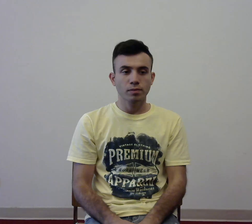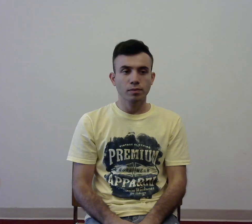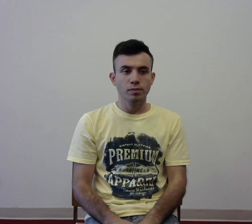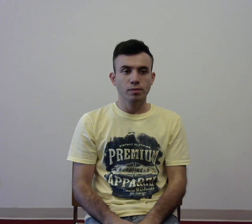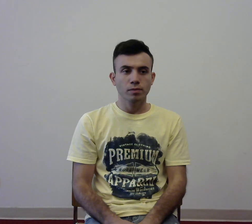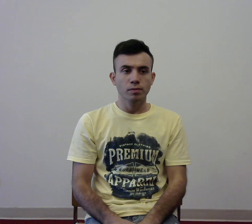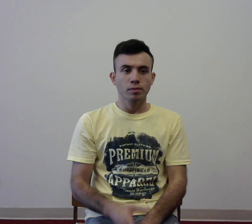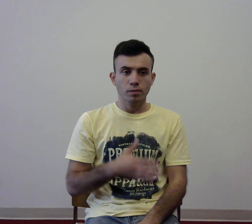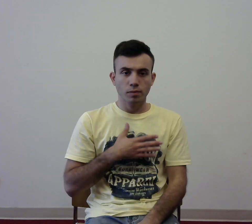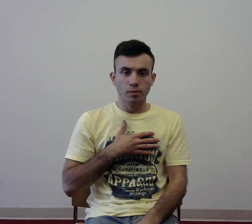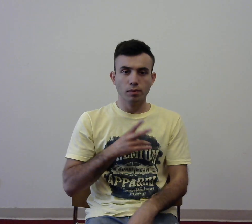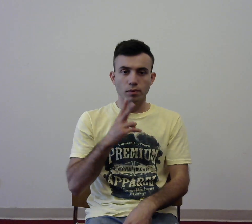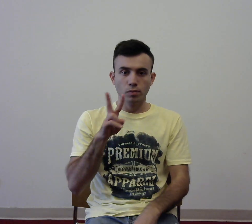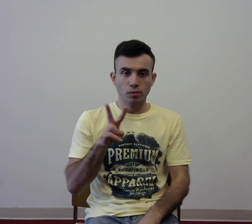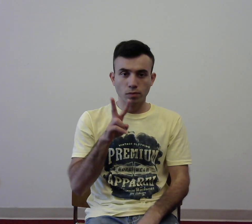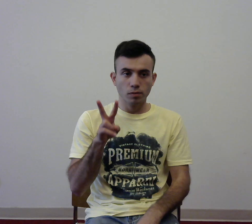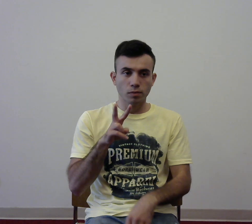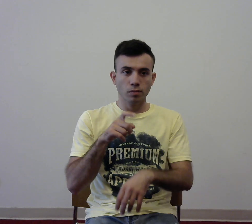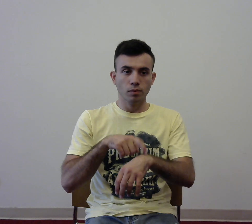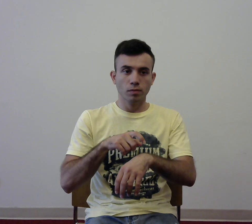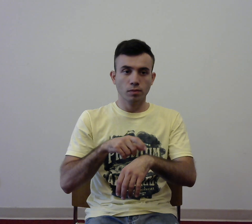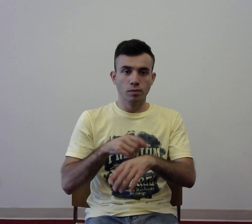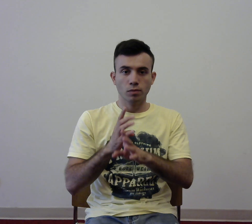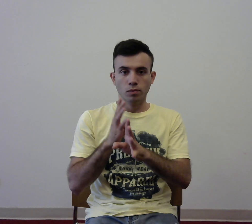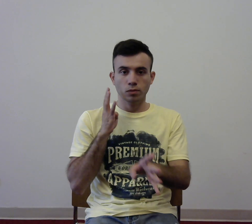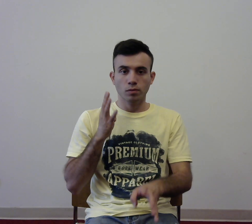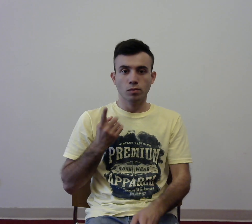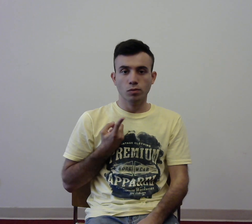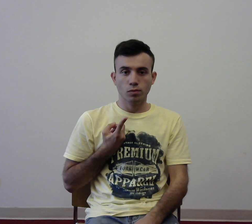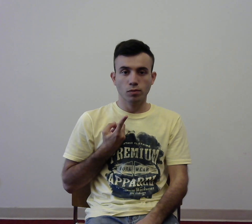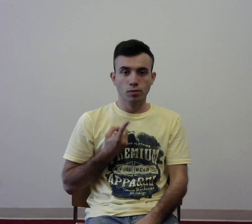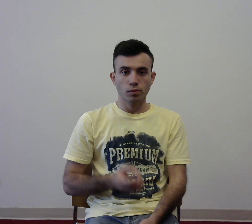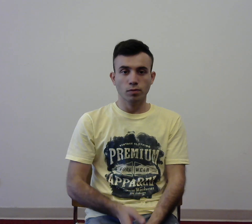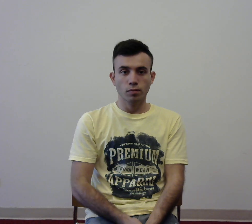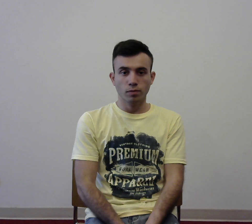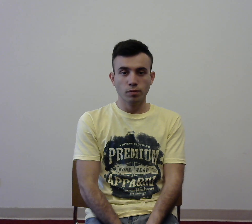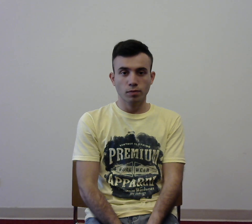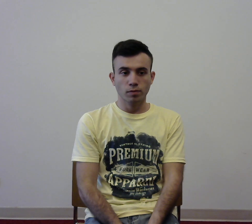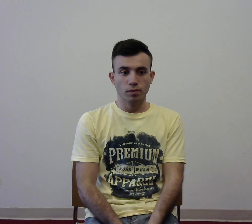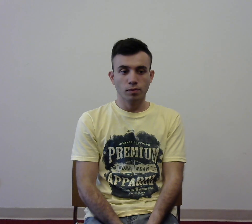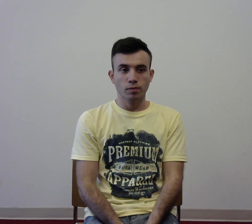Mən iki saatdır növbədə gözləyirəm